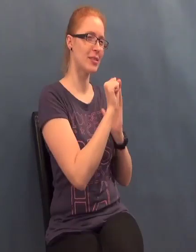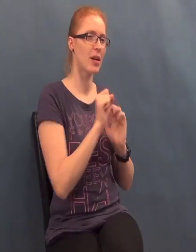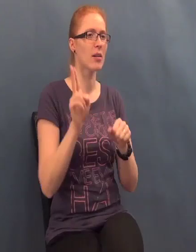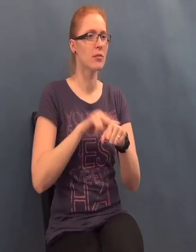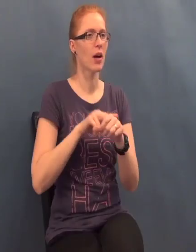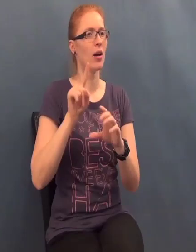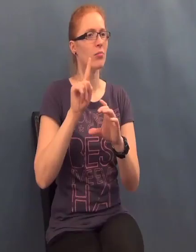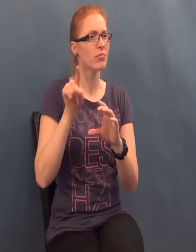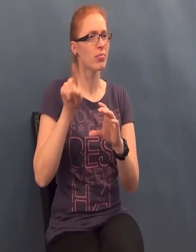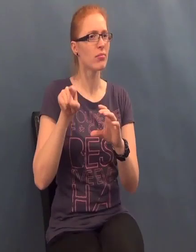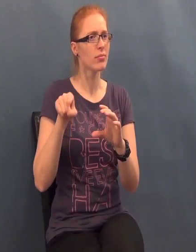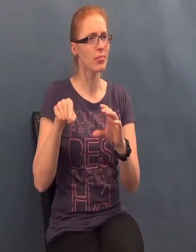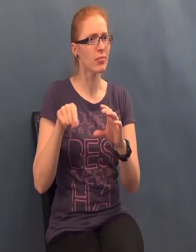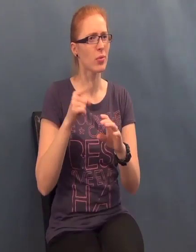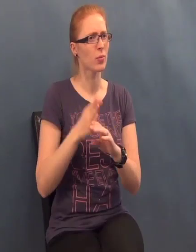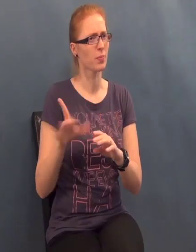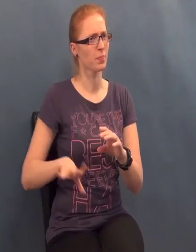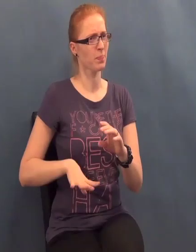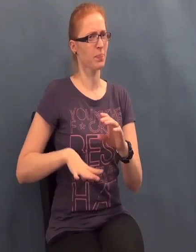Zegar rusza wskazówką, zaczyna się denerwować.